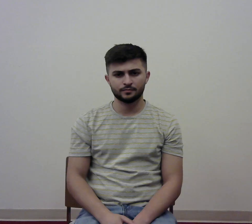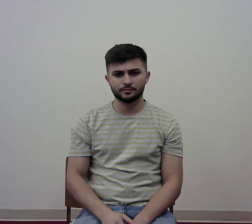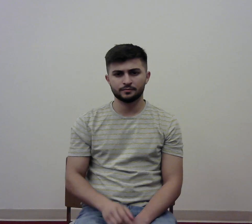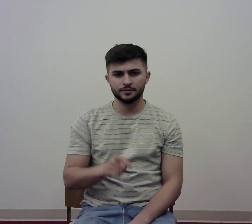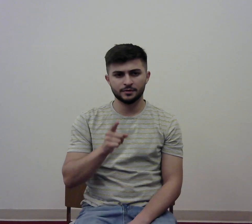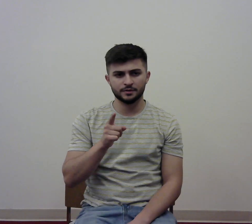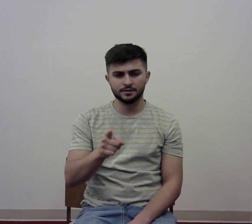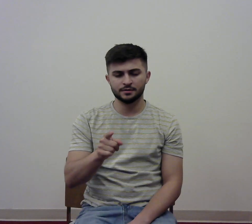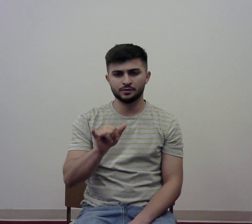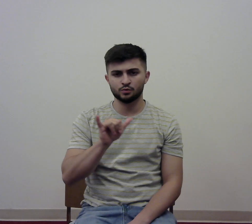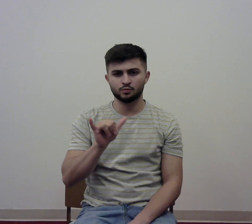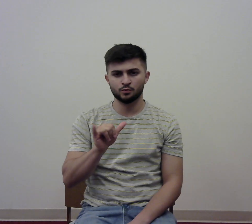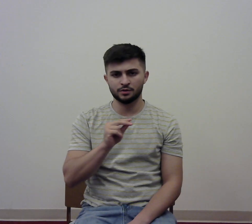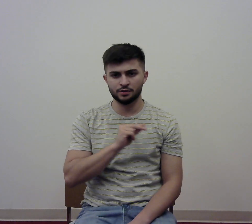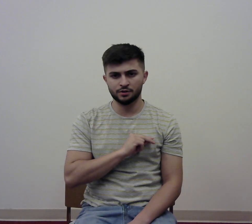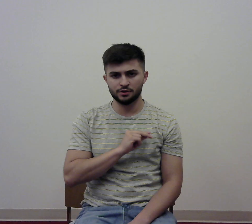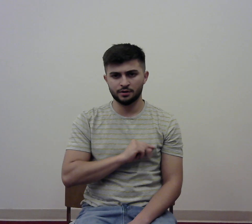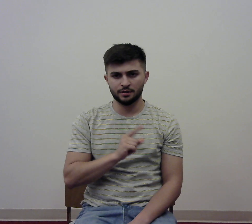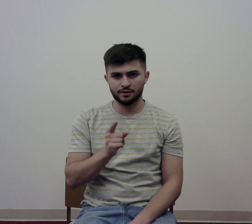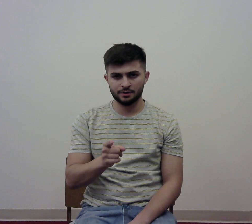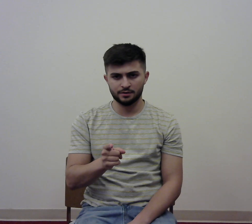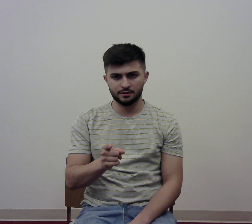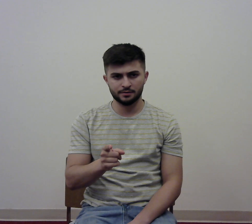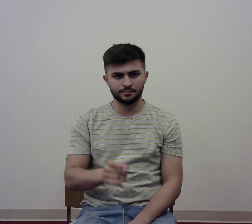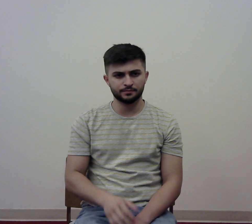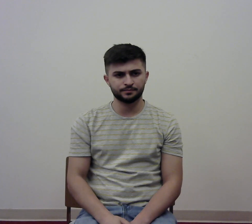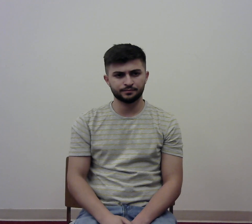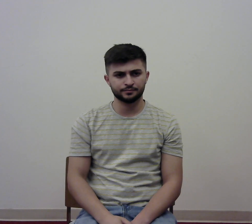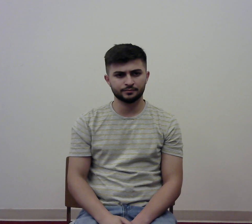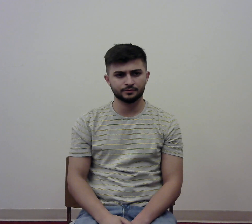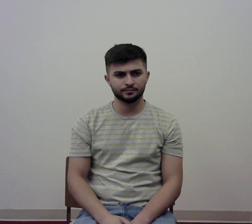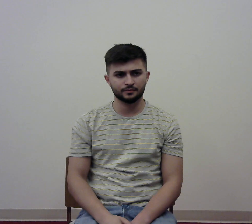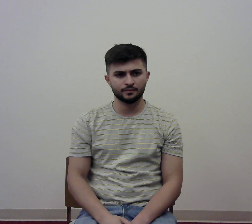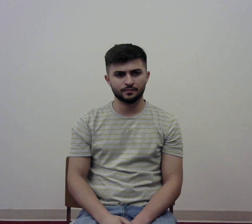Siz şənbə günü işləyirsiz?